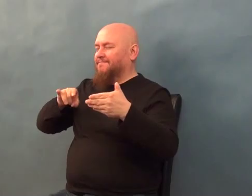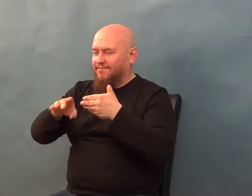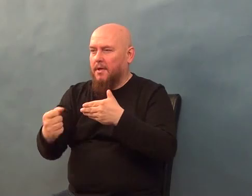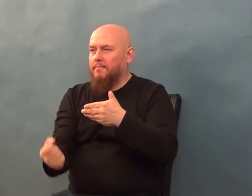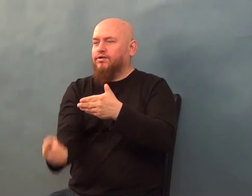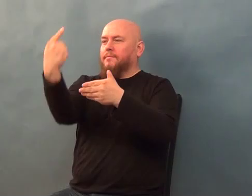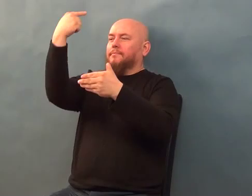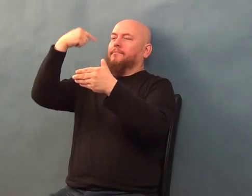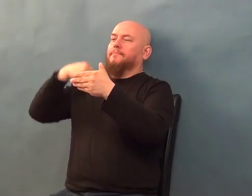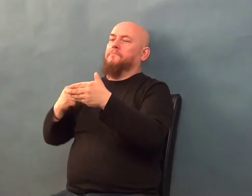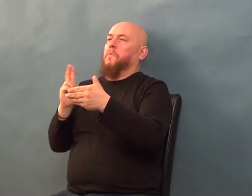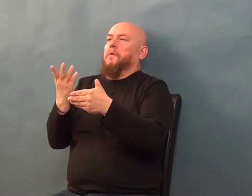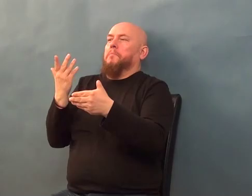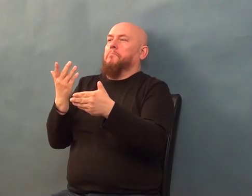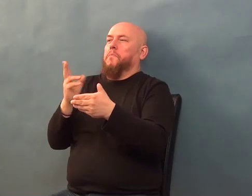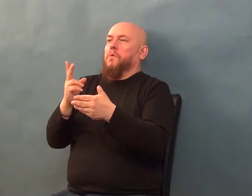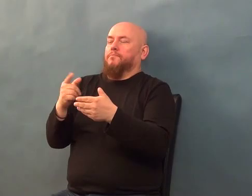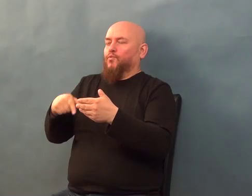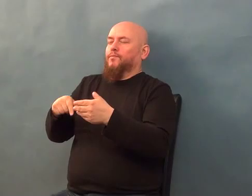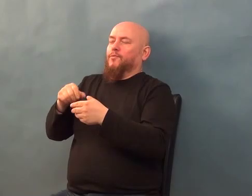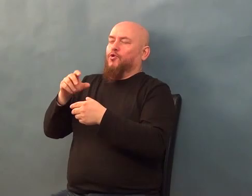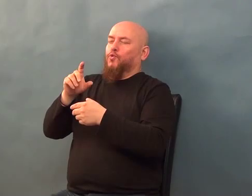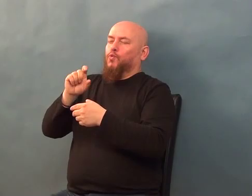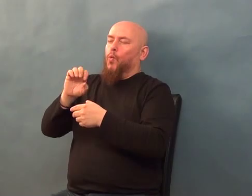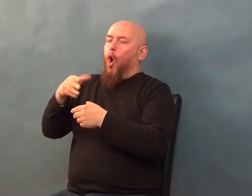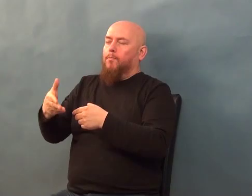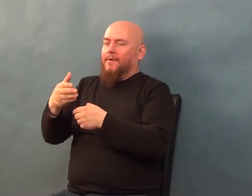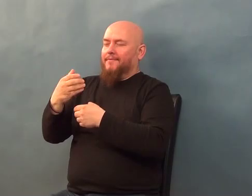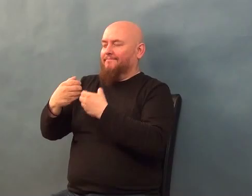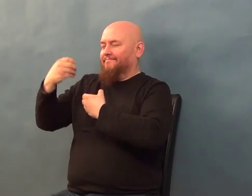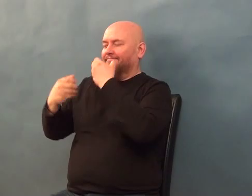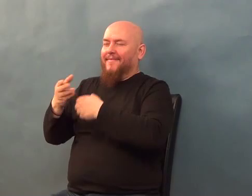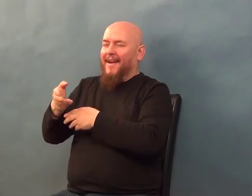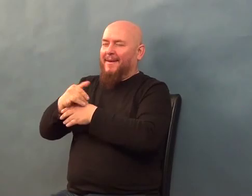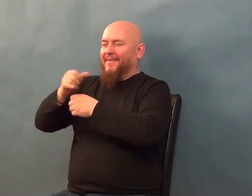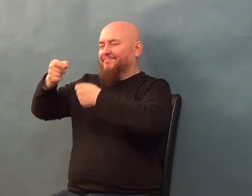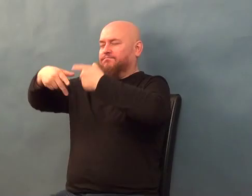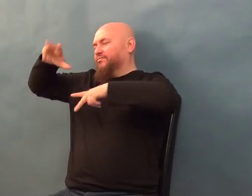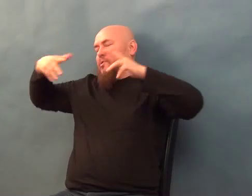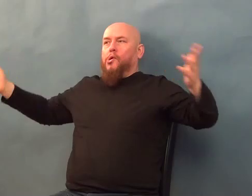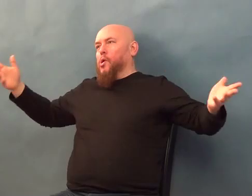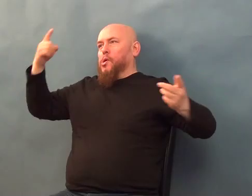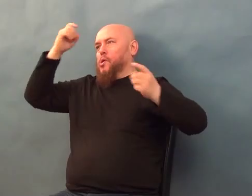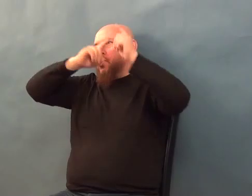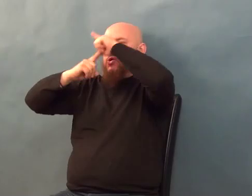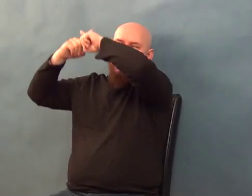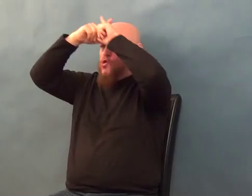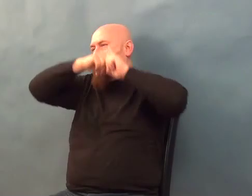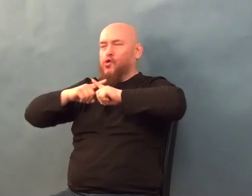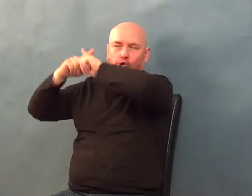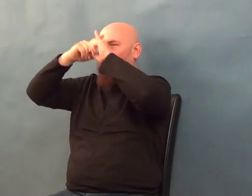Nagle ktoś go wyrzuca i ląduje na kupie złomu, na puszkach po rybach, gwiazdki wirują mu przed oczami.